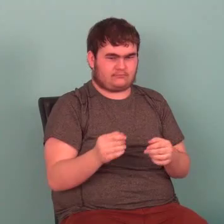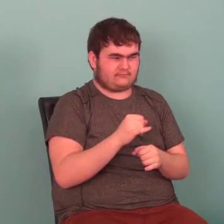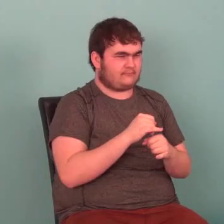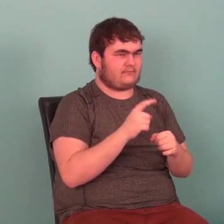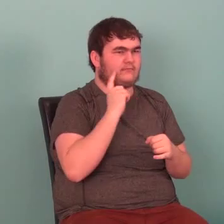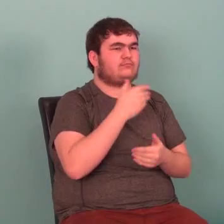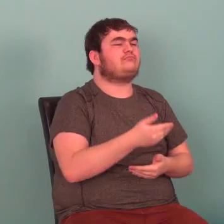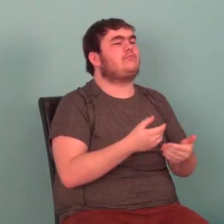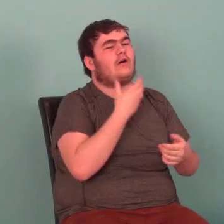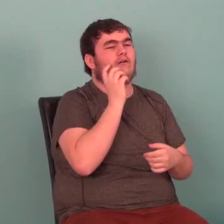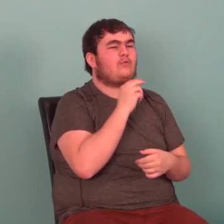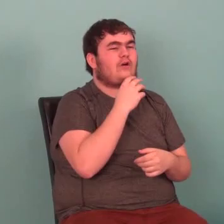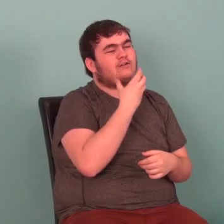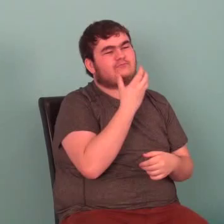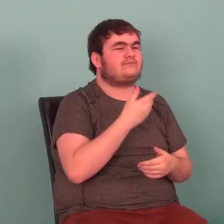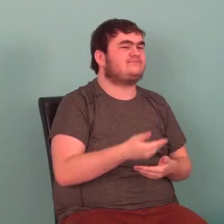Chłopcy idą, gryząc gruszki.